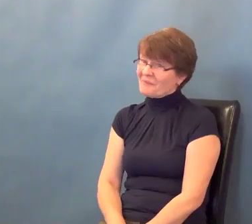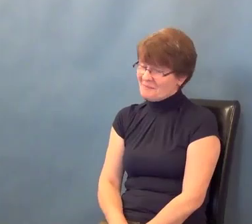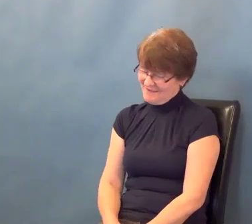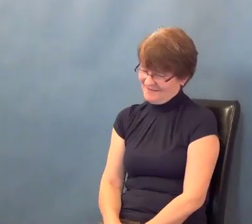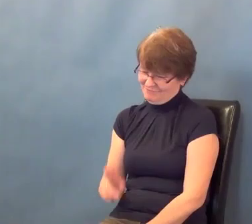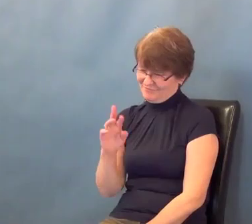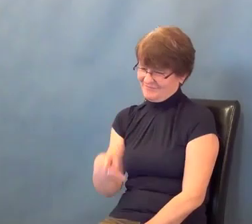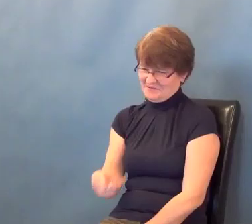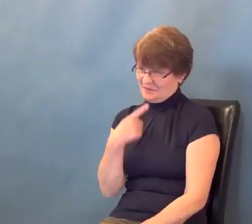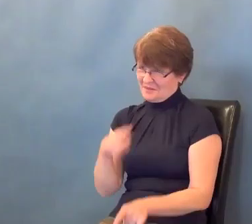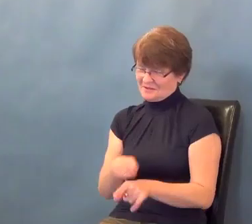Kojarzę, to tak samo nie jest powiedziane.